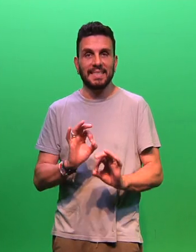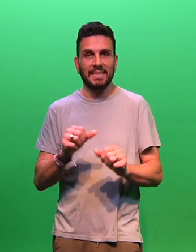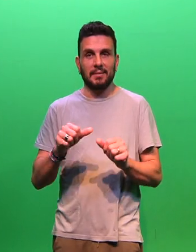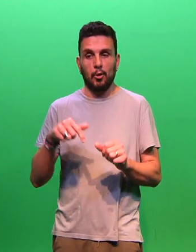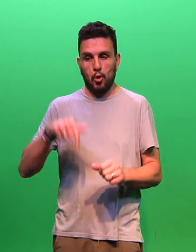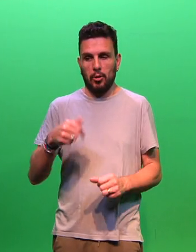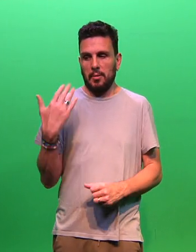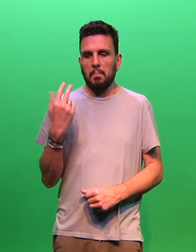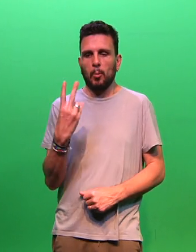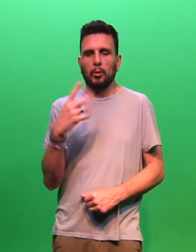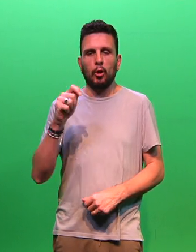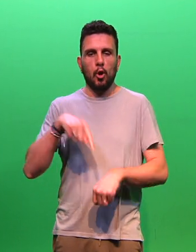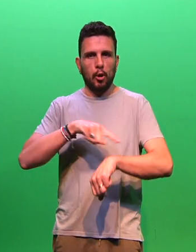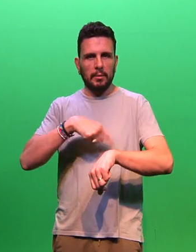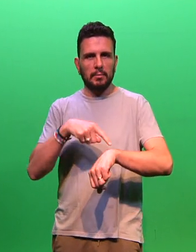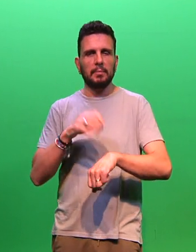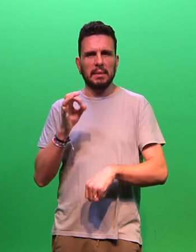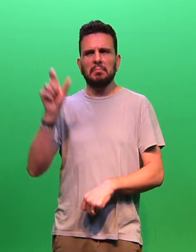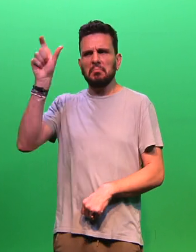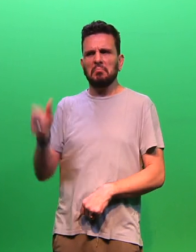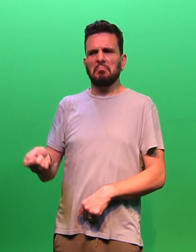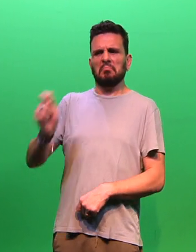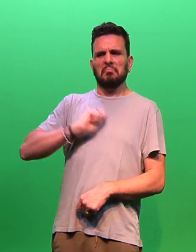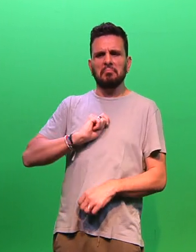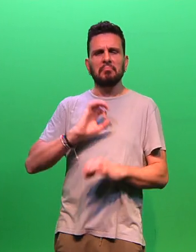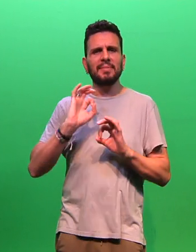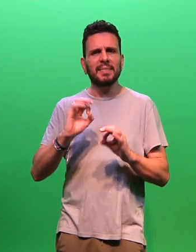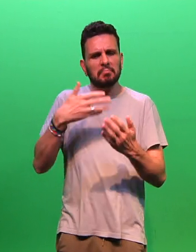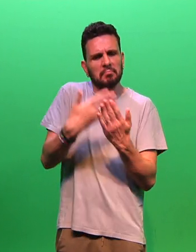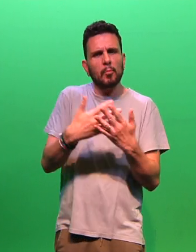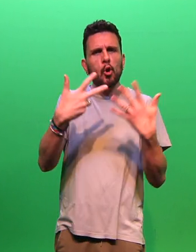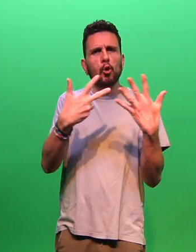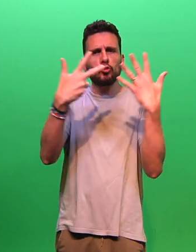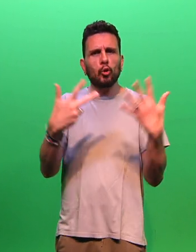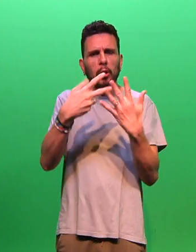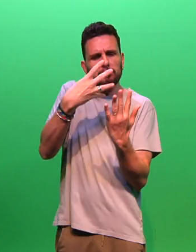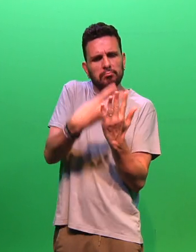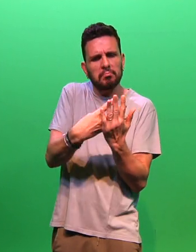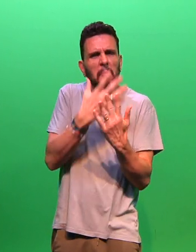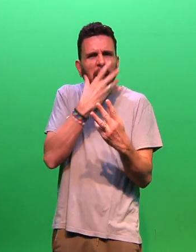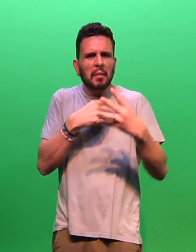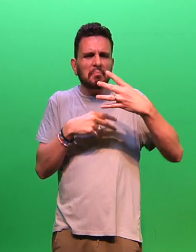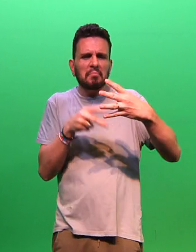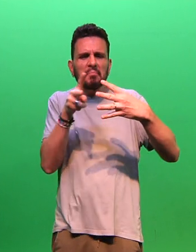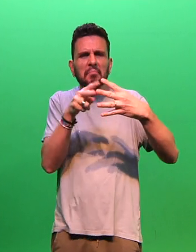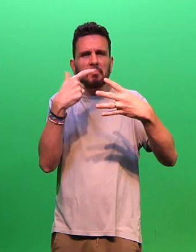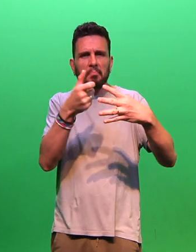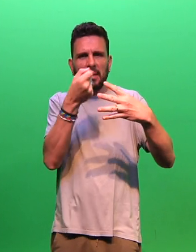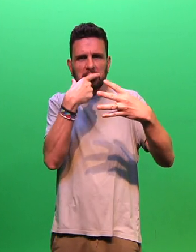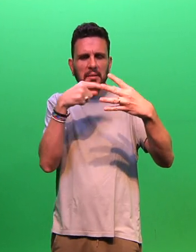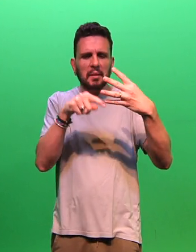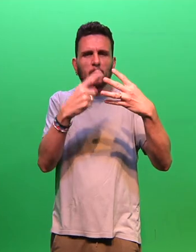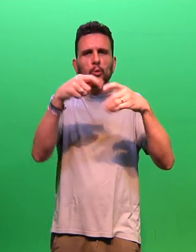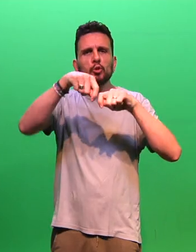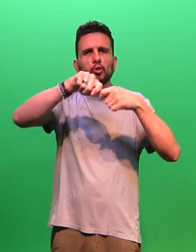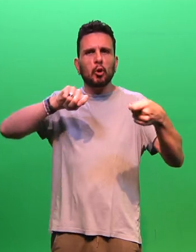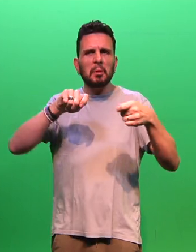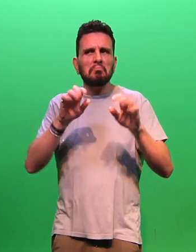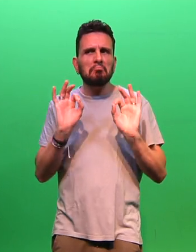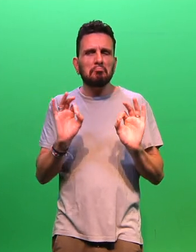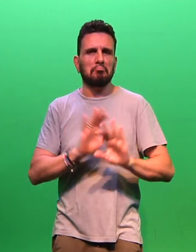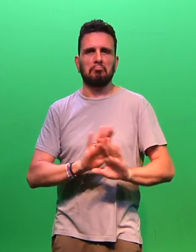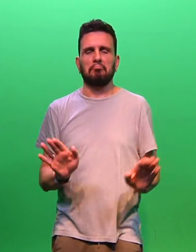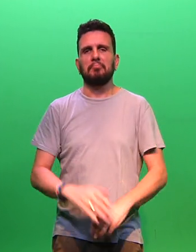Les últimes vint-i-quatre hores, el metge m'ha receptat vuit medicaments. El primer medicament és una pastilla i l'últim és un sobre.